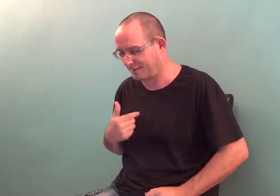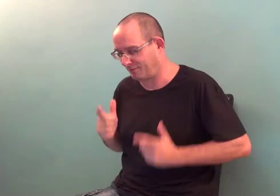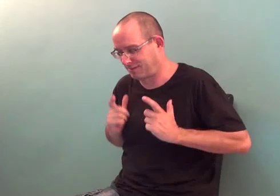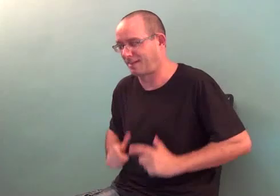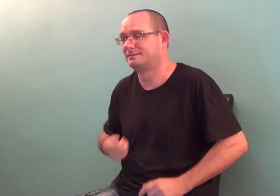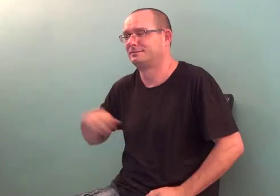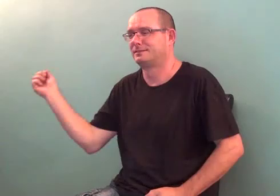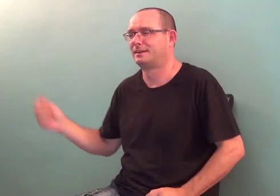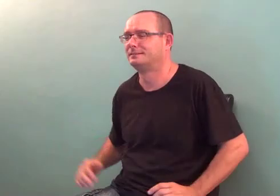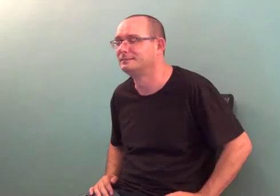Wyjeżdżam na wieś.